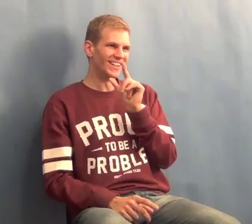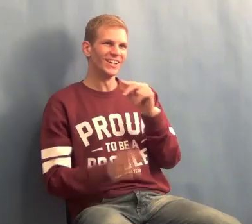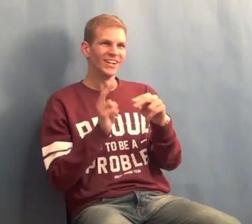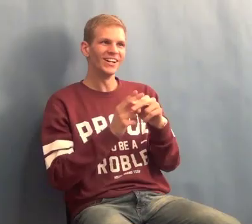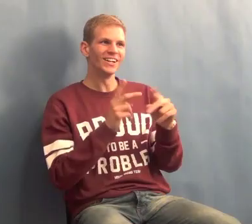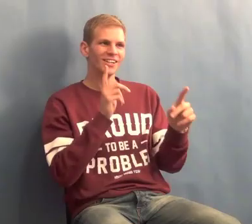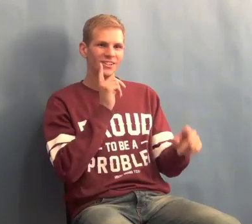Poczekaj, było o tym, że nie czuł.